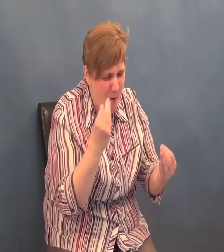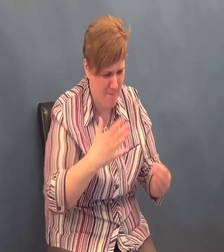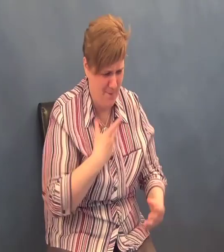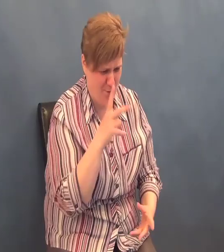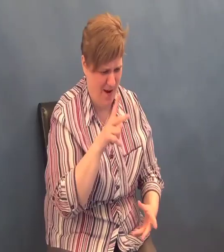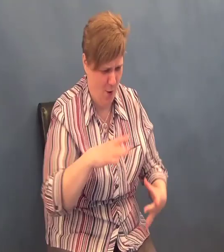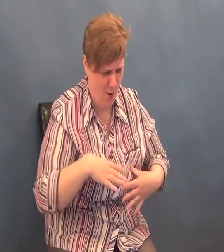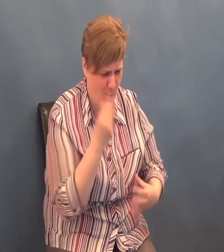Mam trzy godziny wolne!